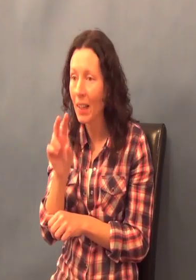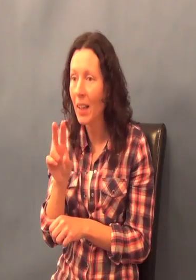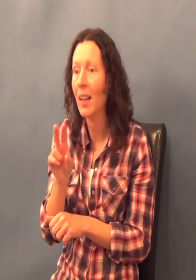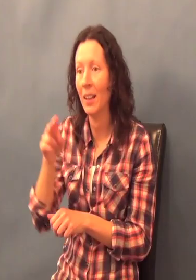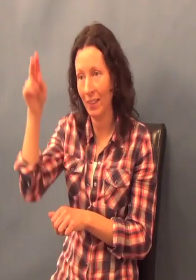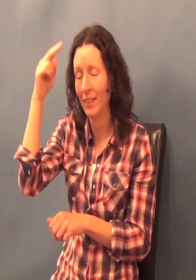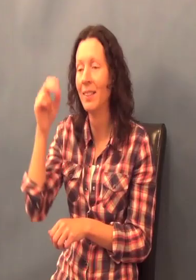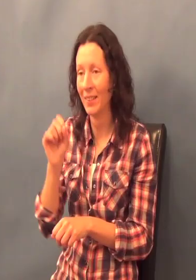Na głowie, tak.